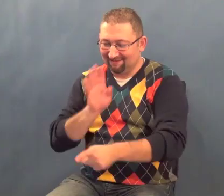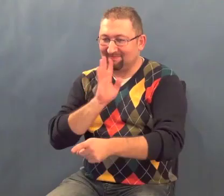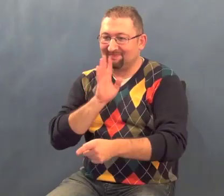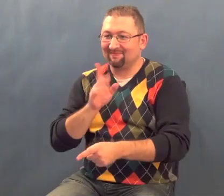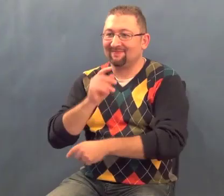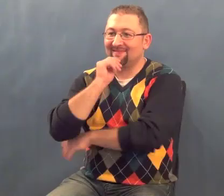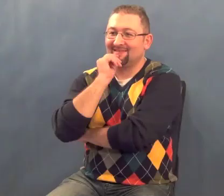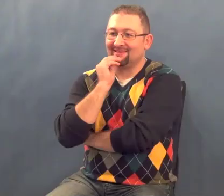To chyba.